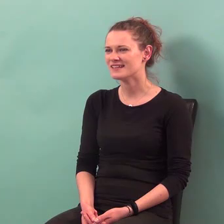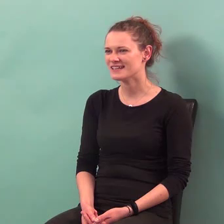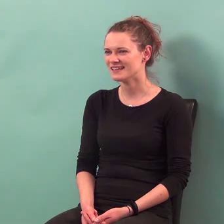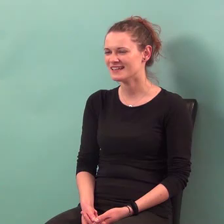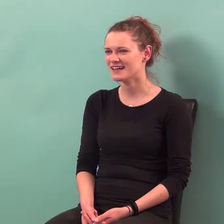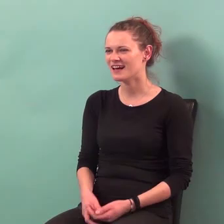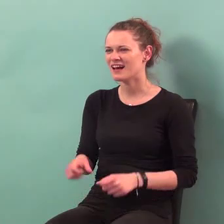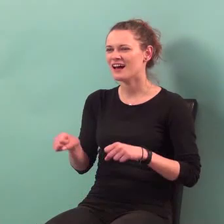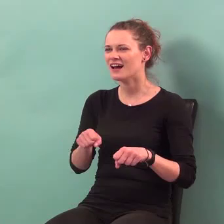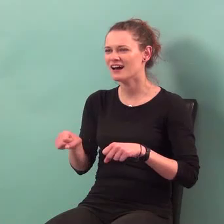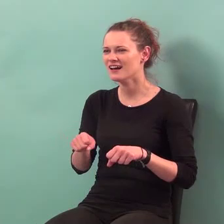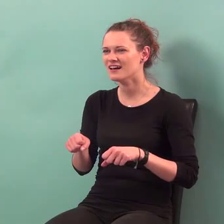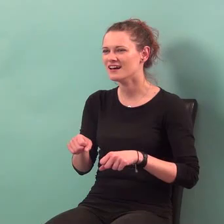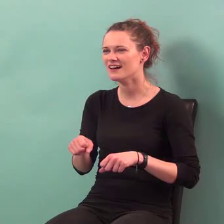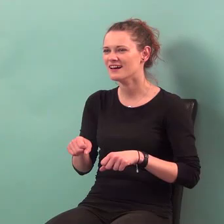Idzie?